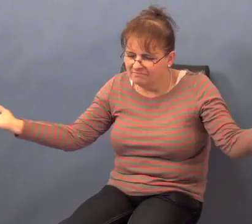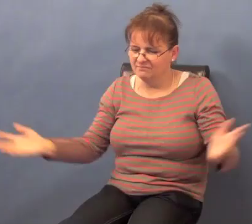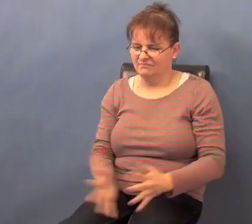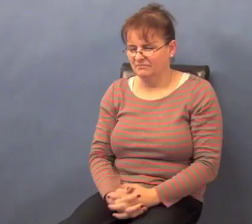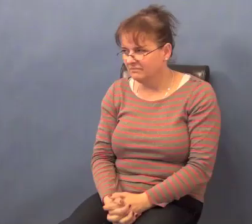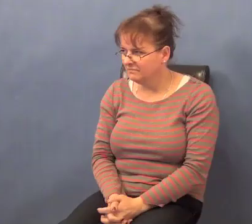No.